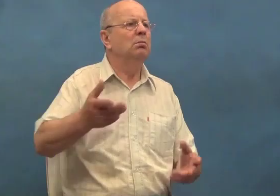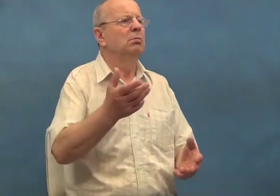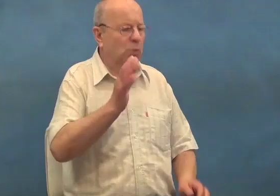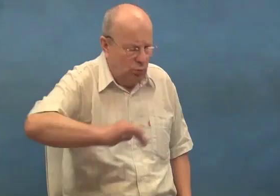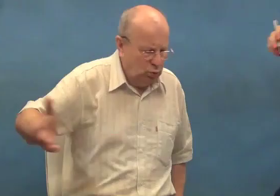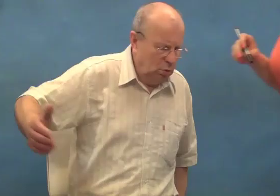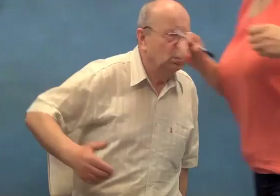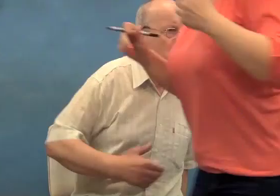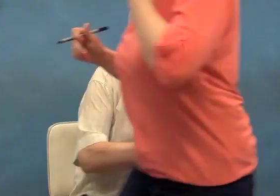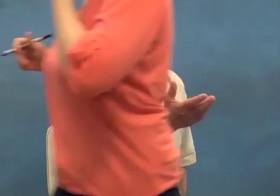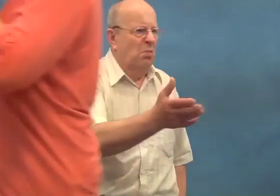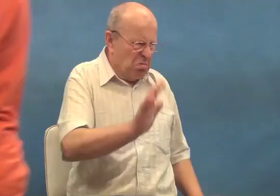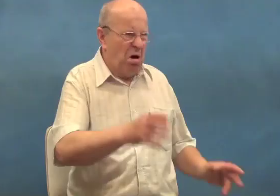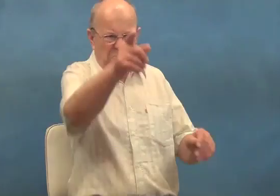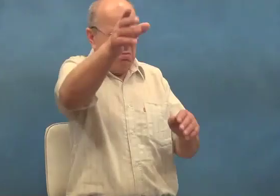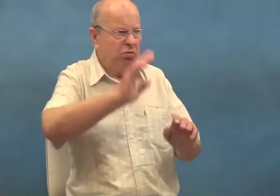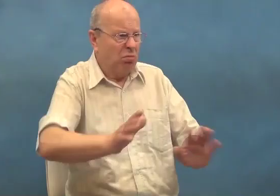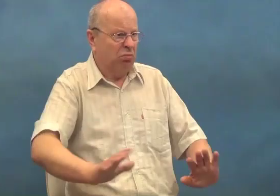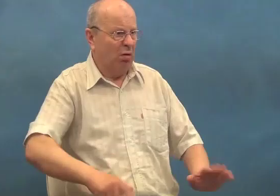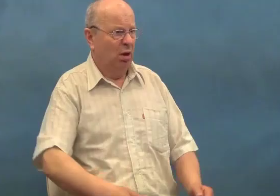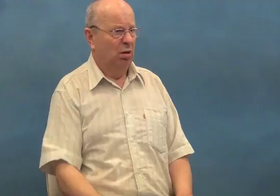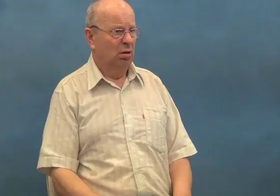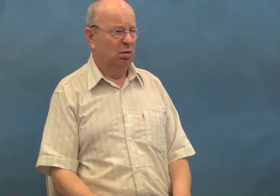Można tam, czemu nie?